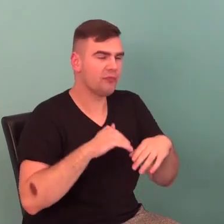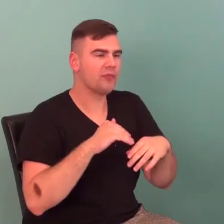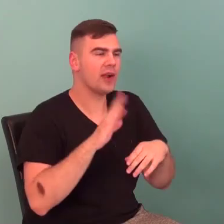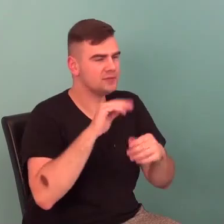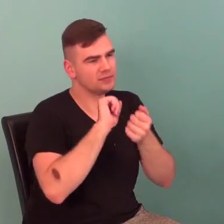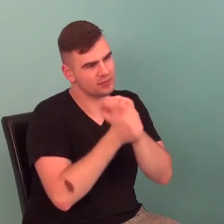Dobra, jest zmiana.